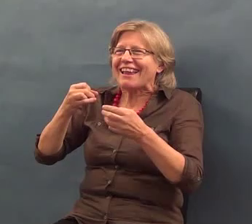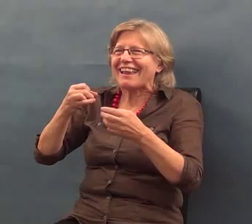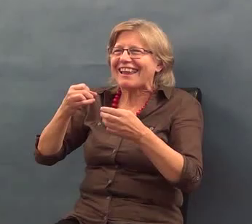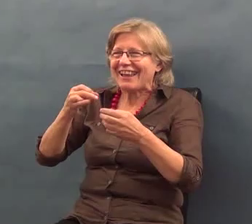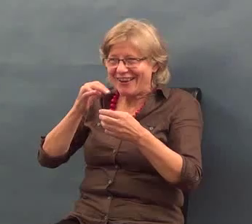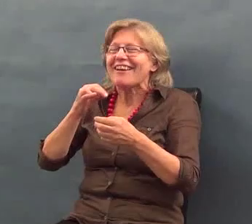Tak.